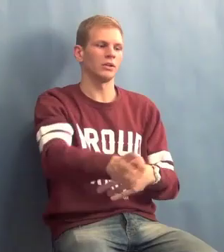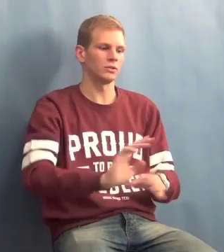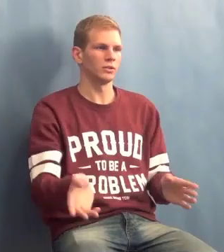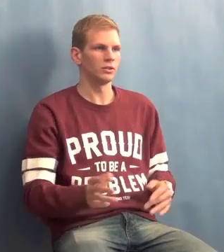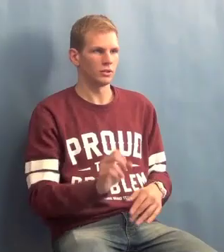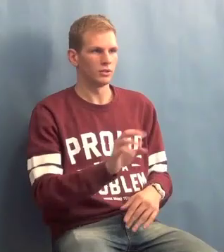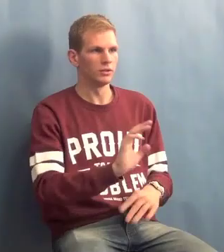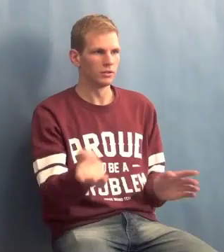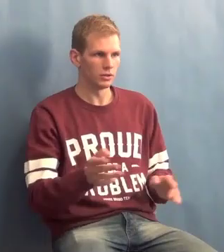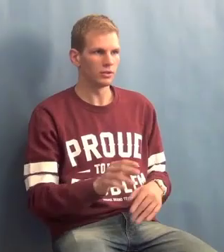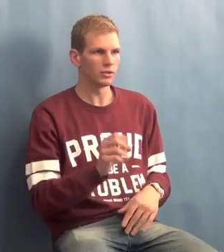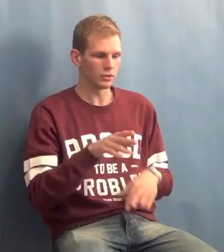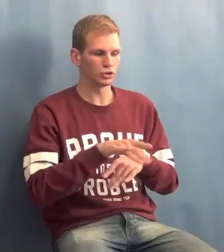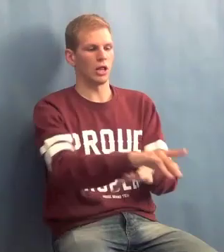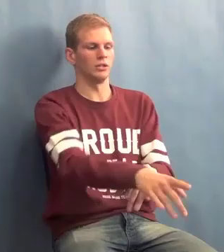Iść nie wolno, tak.